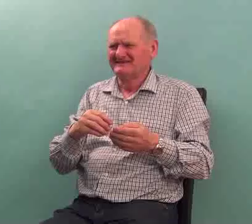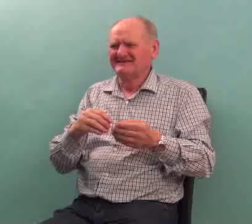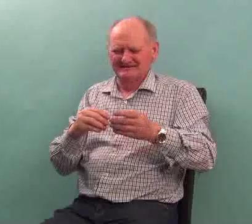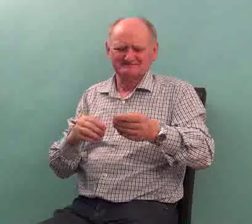Pani płaci.